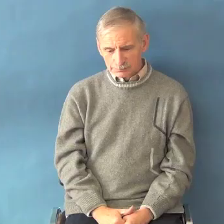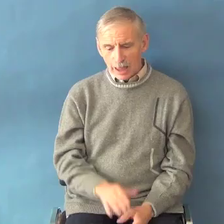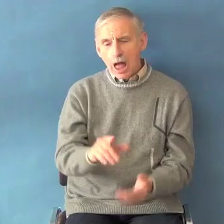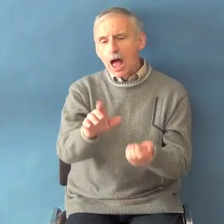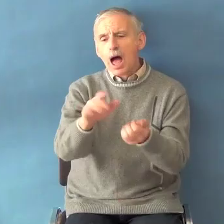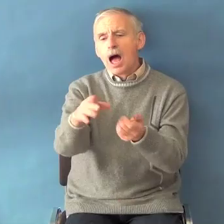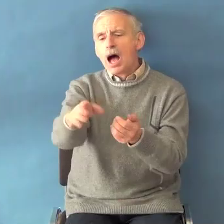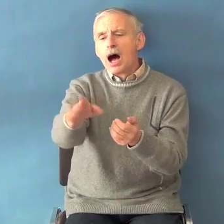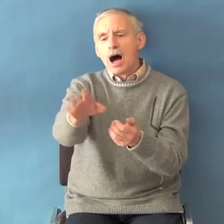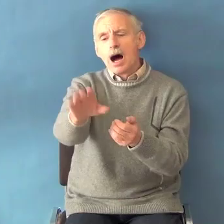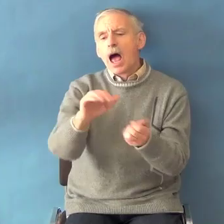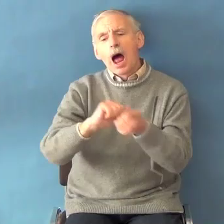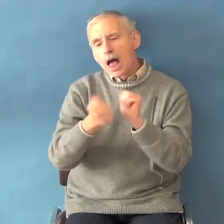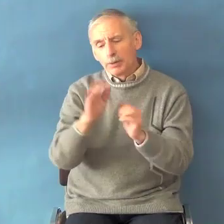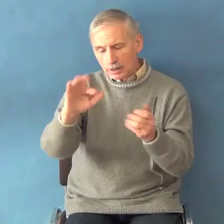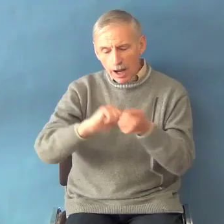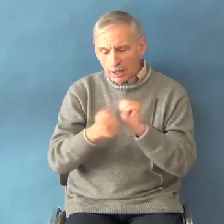Albo, albo...